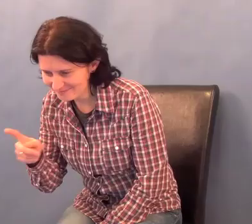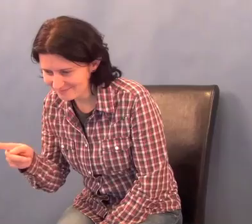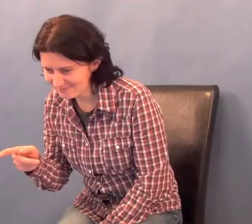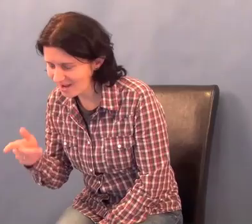Następne.